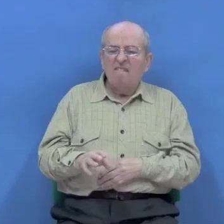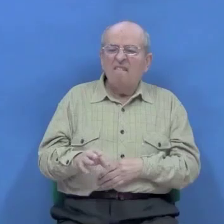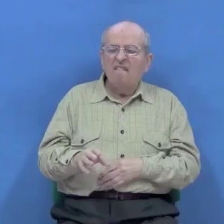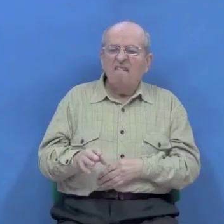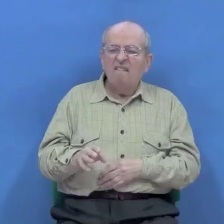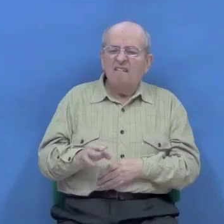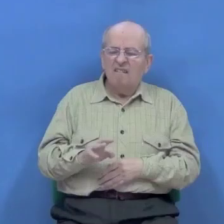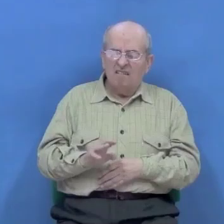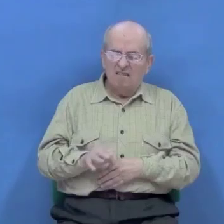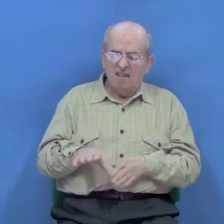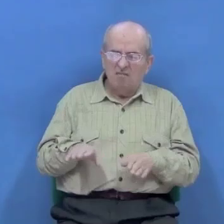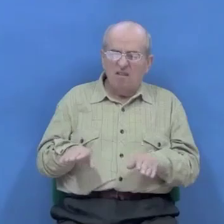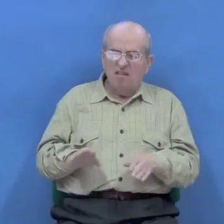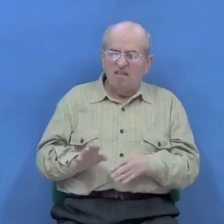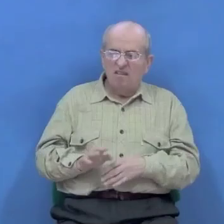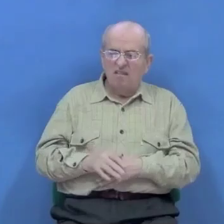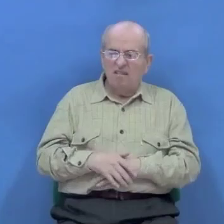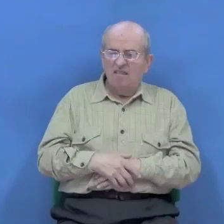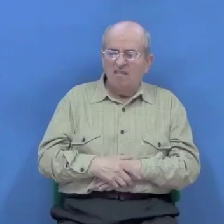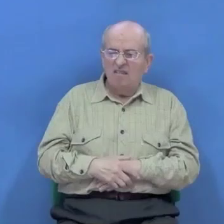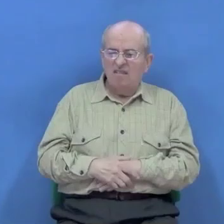Nie, nie...